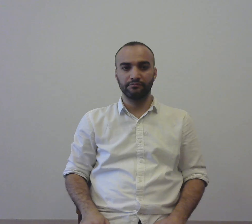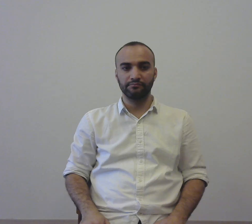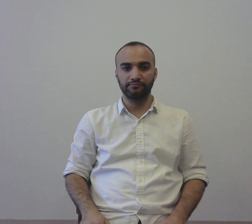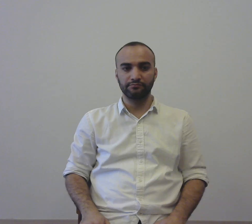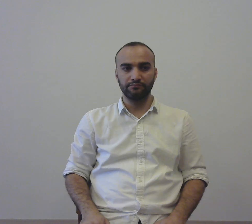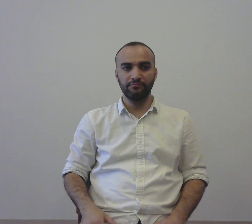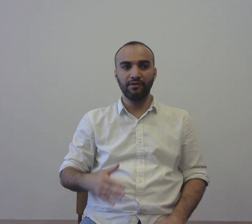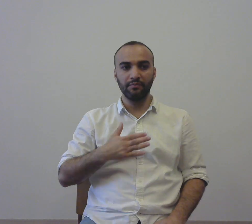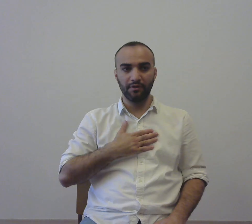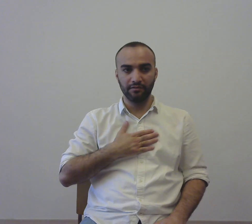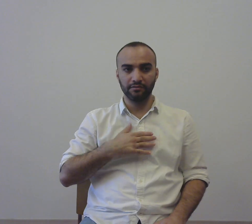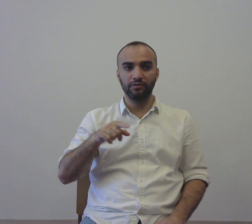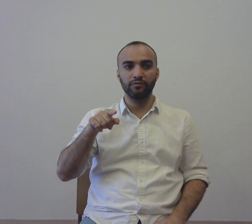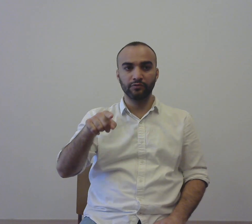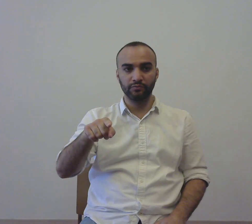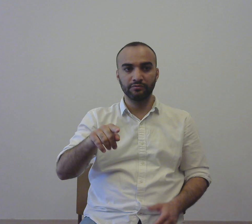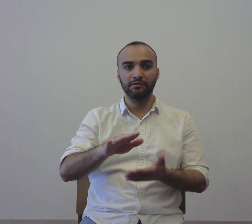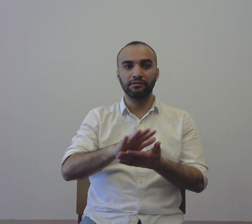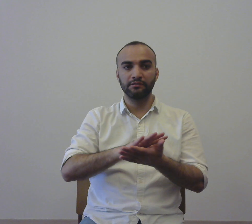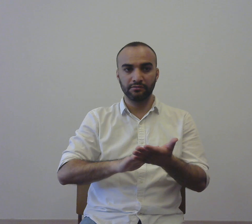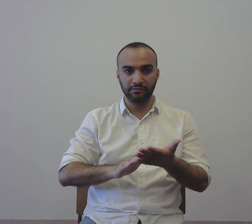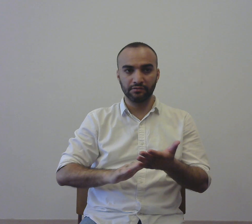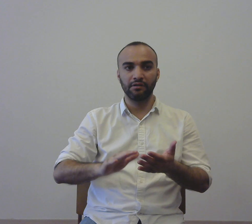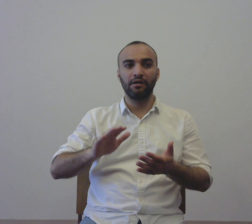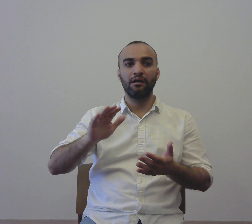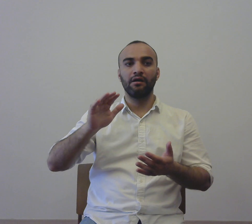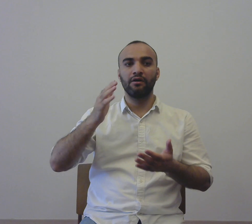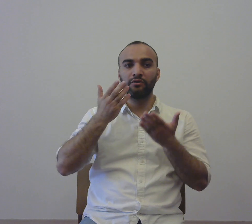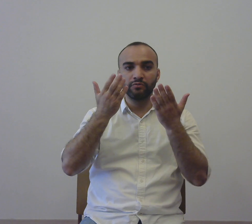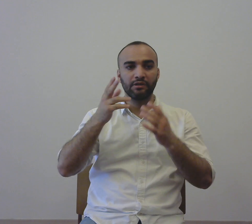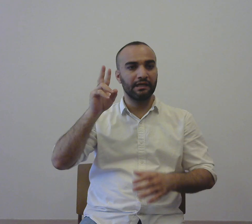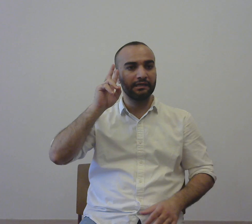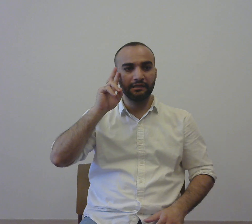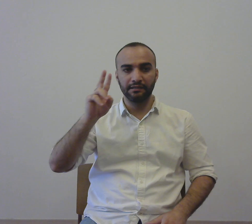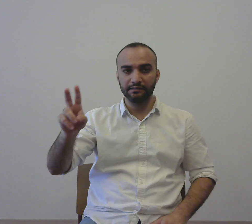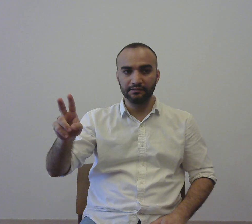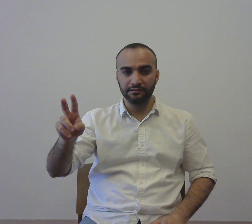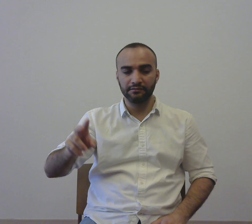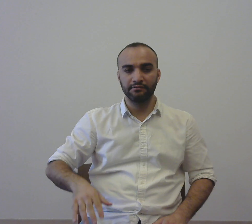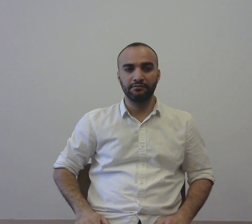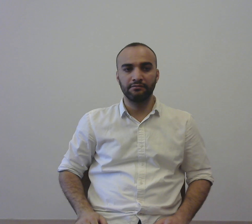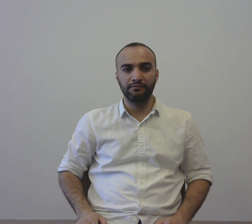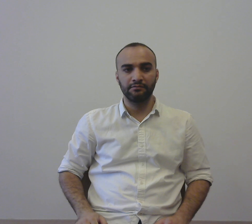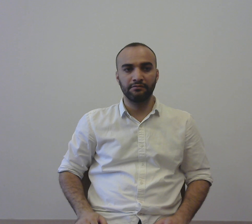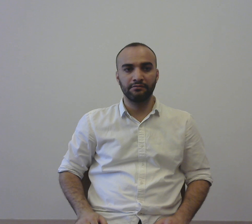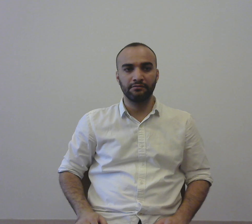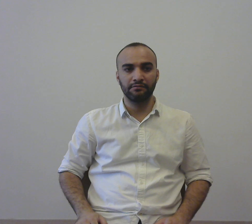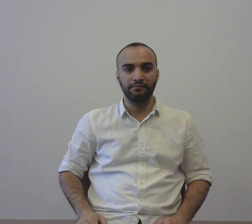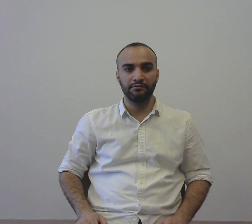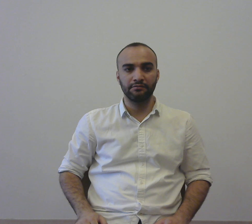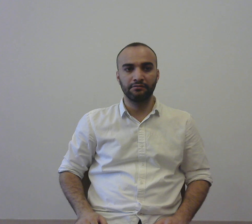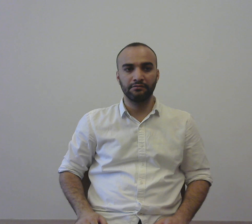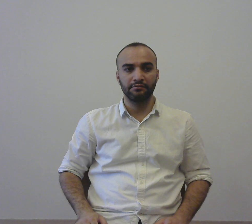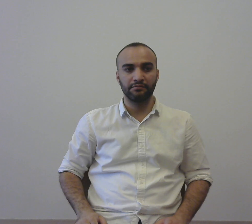Mən bu yazını oxuya bilmirəm